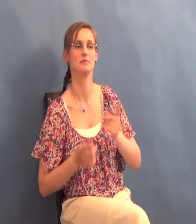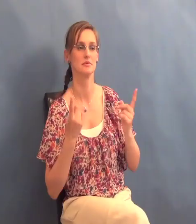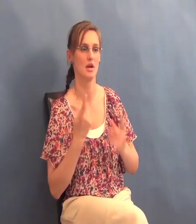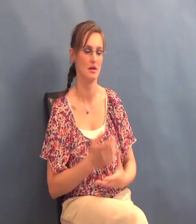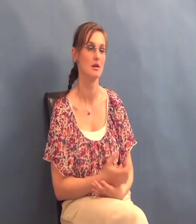Jest zakaz.